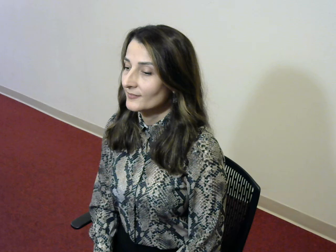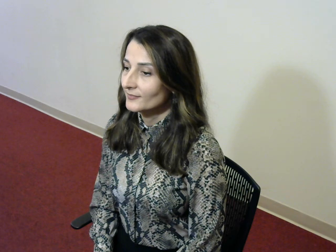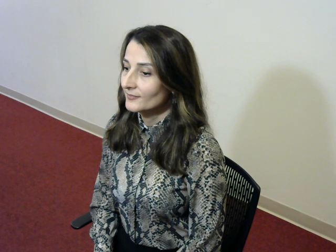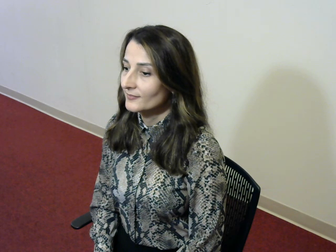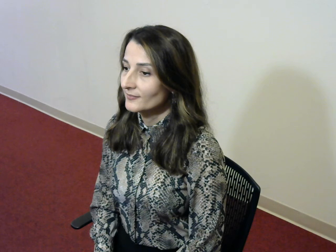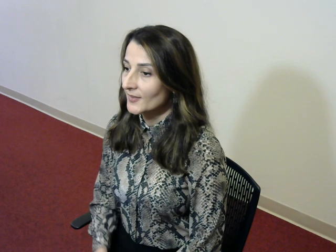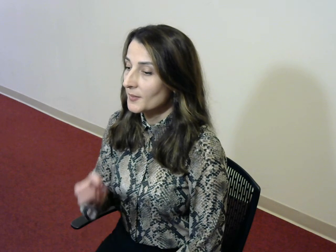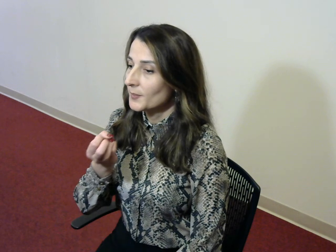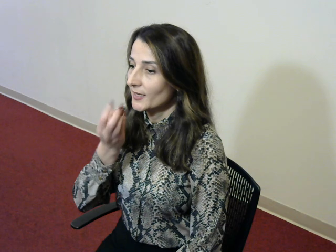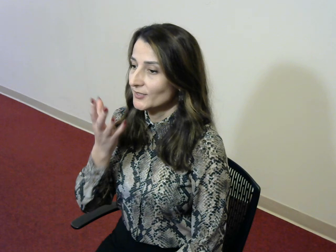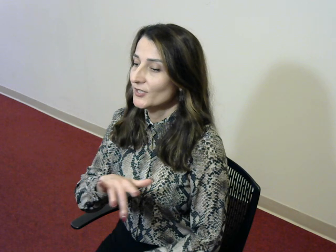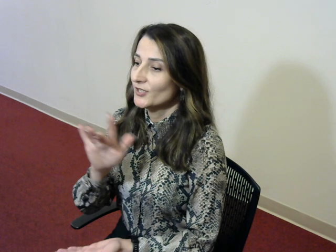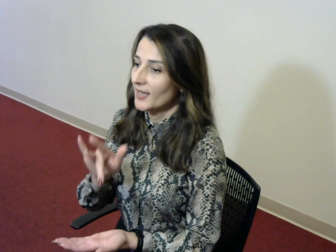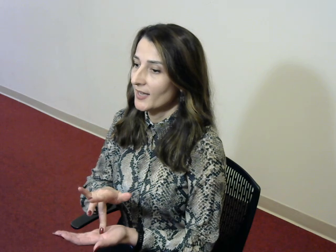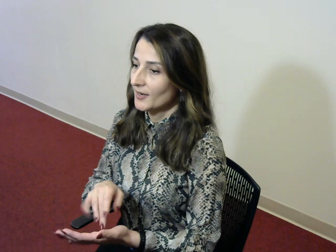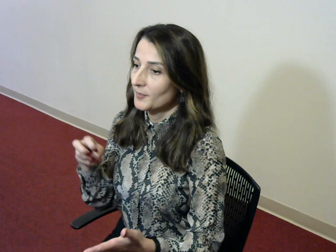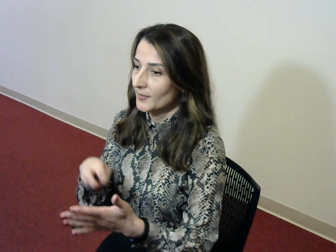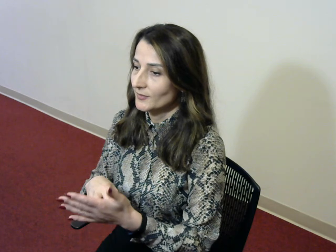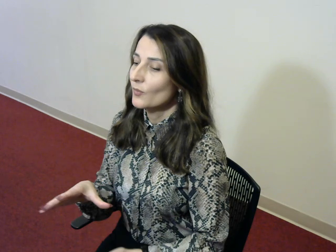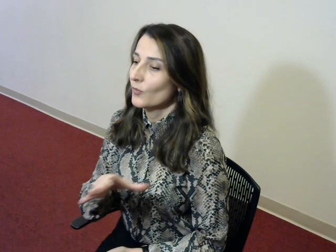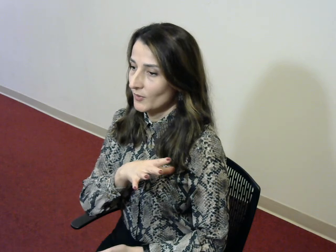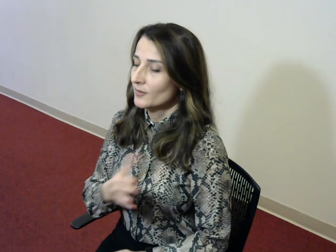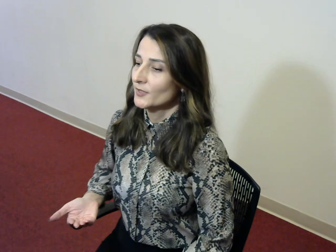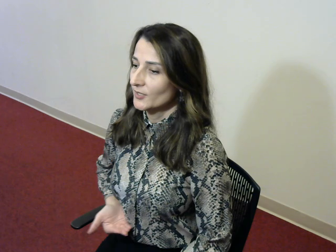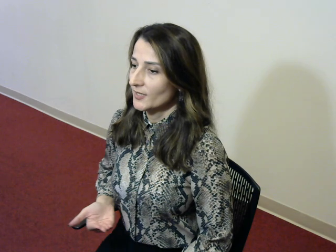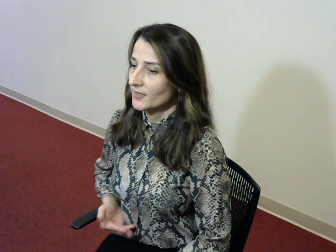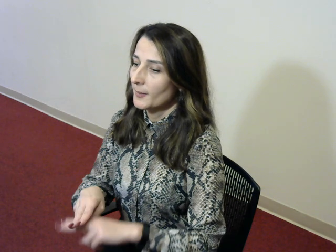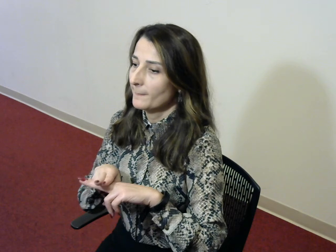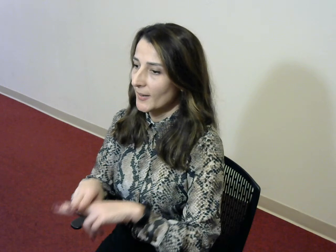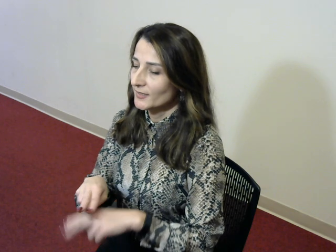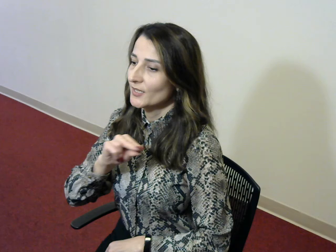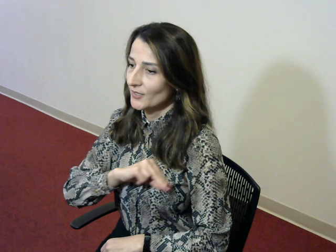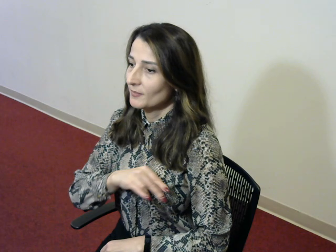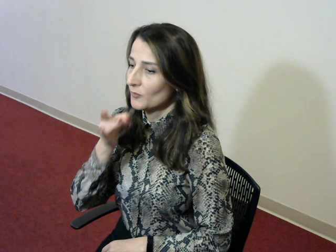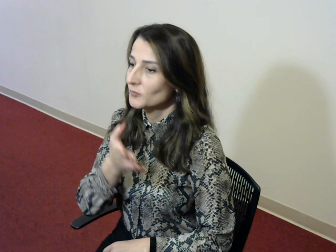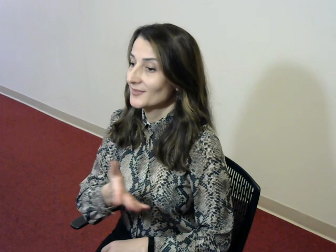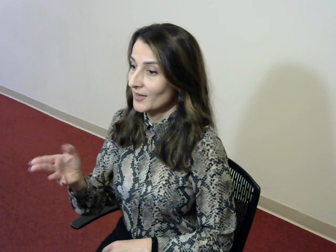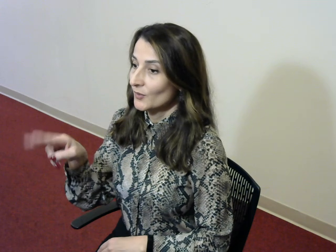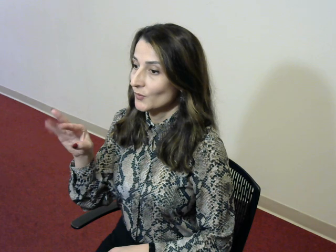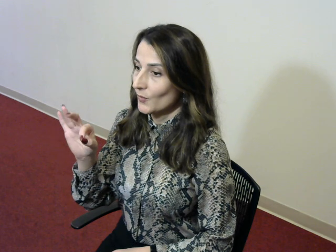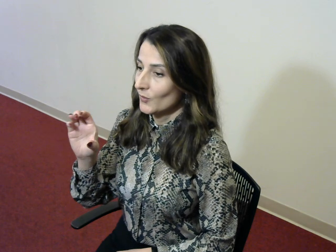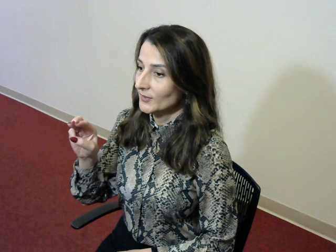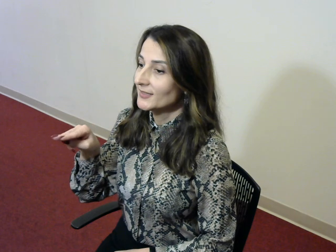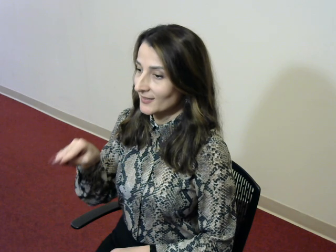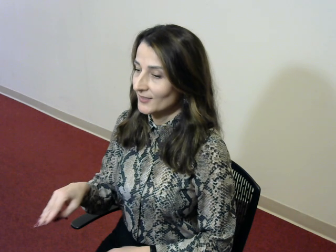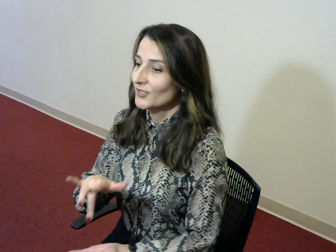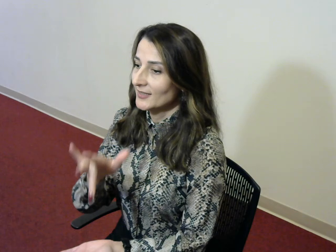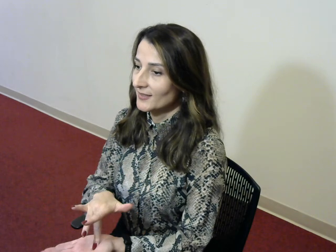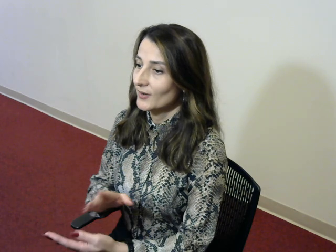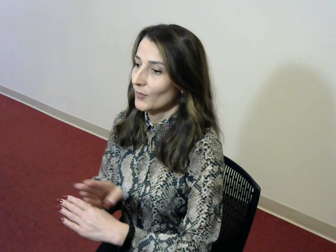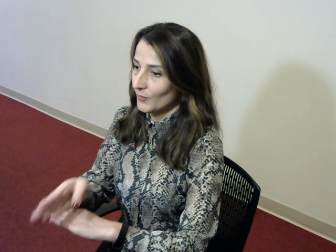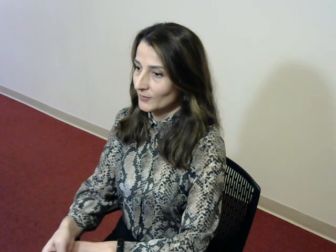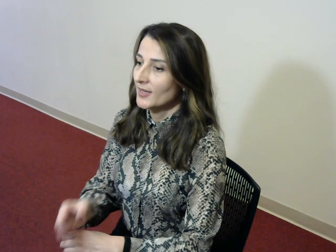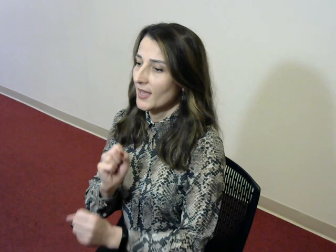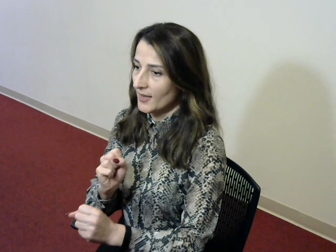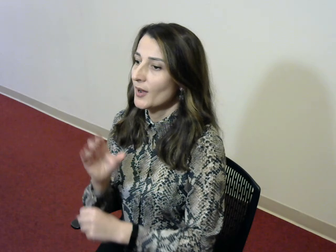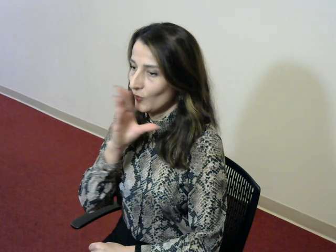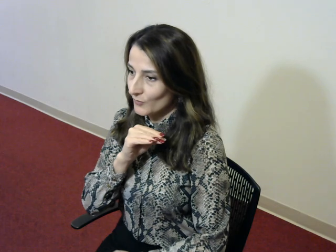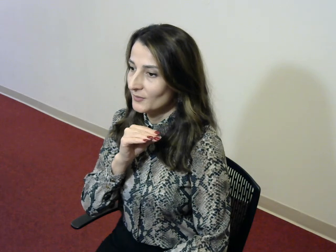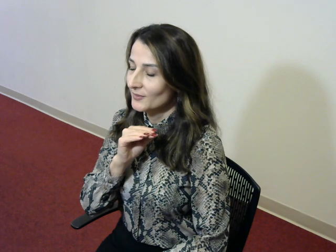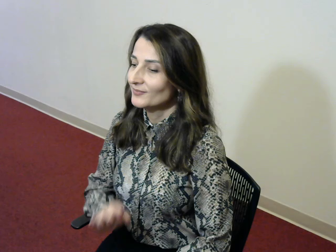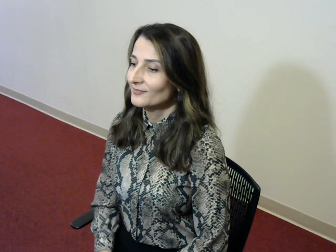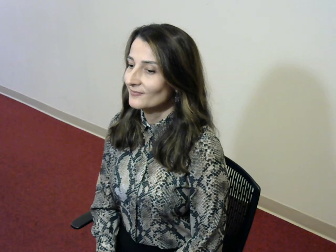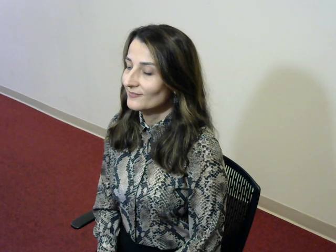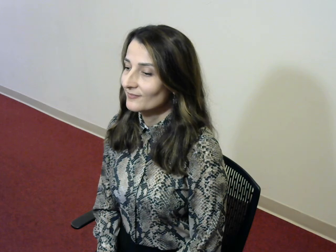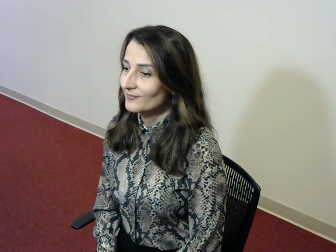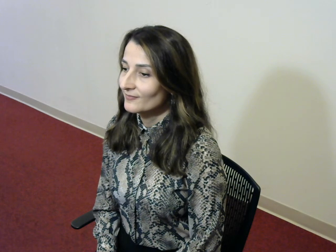Bakı şəhərində qeydiyyatda olan vətəndaşlar paytaxtda işləyən istənilən DOST mərkəzinə yaxınlaşa bilər